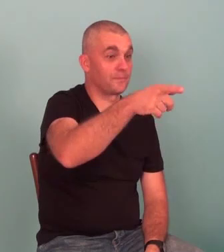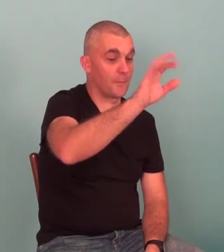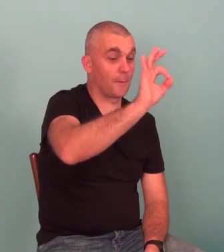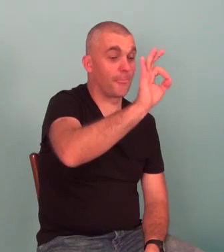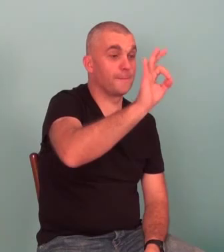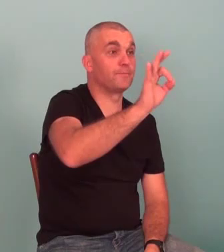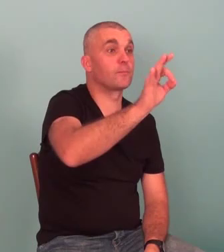Dobrze, dobrze.